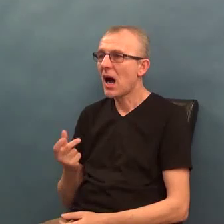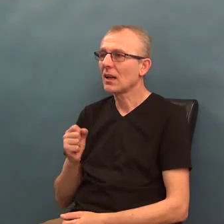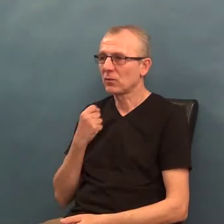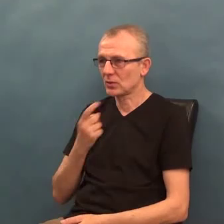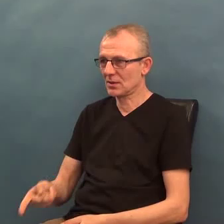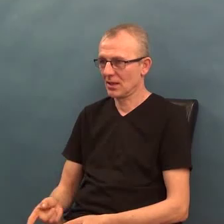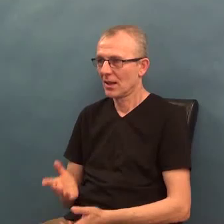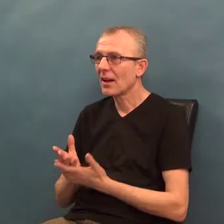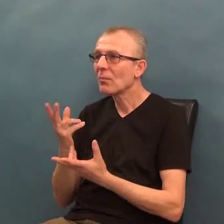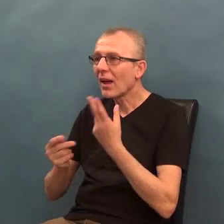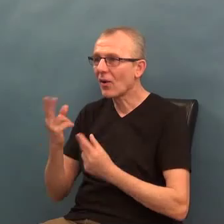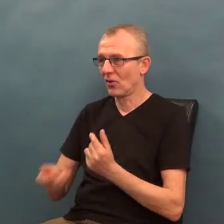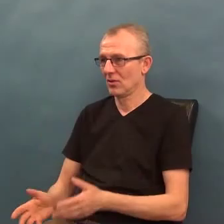To nie wódka, tylko mleko.